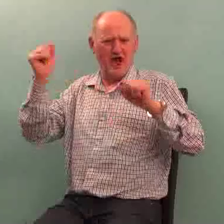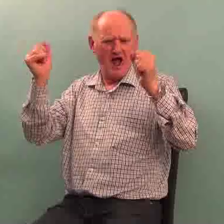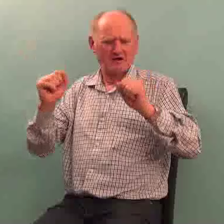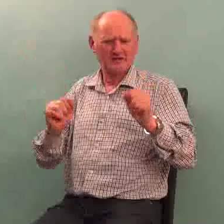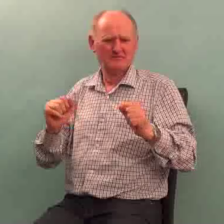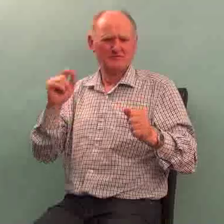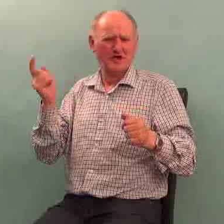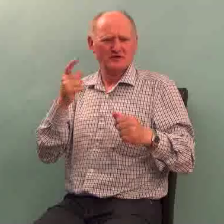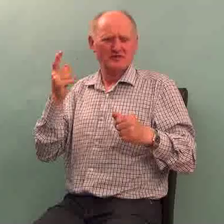Pogotowie.